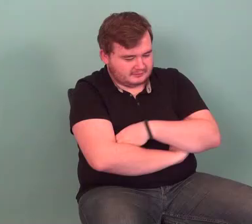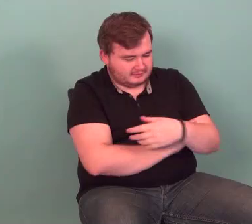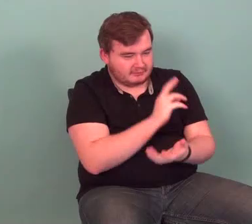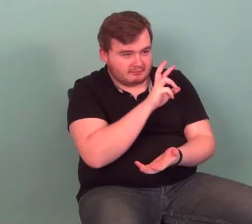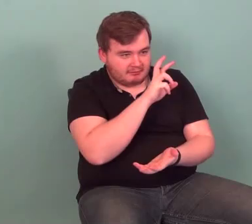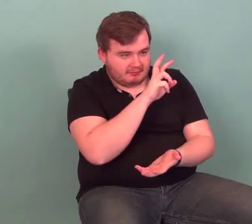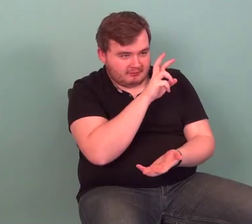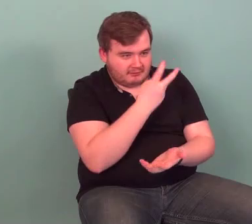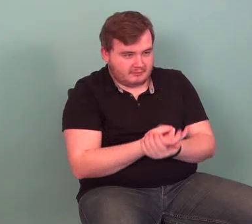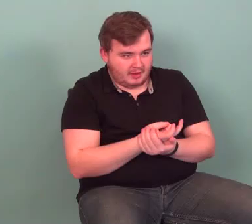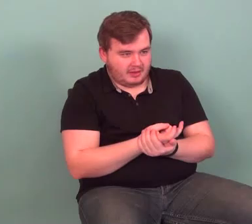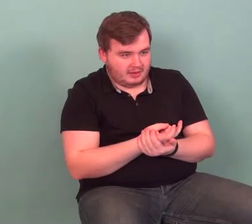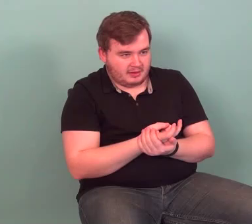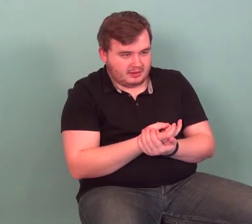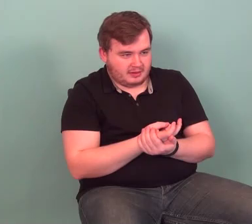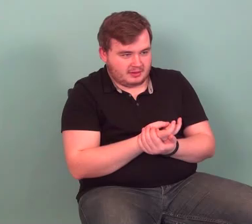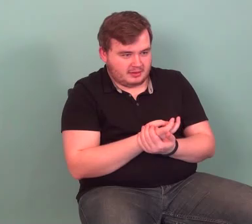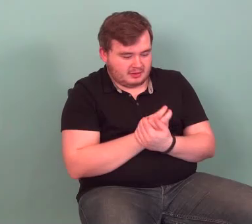Spaść.